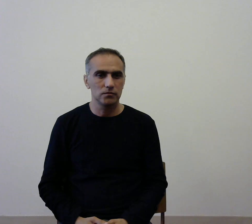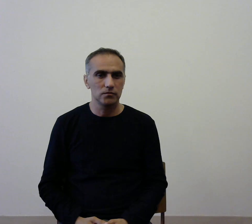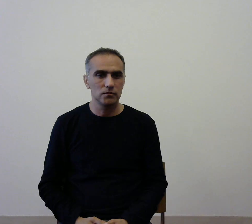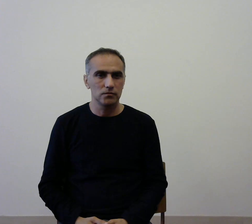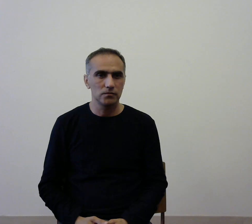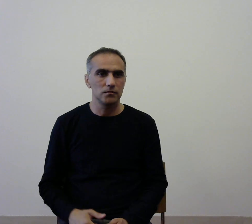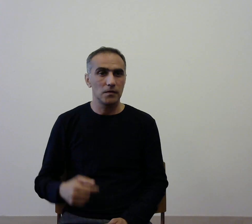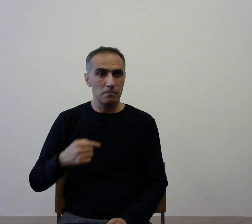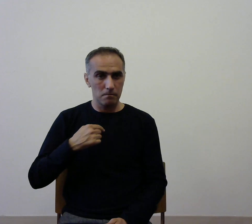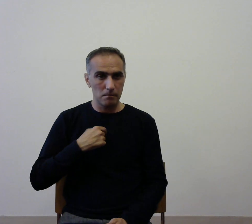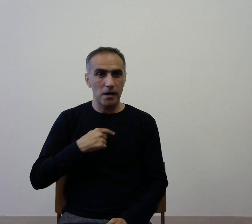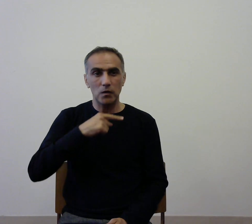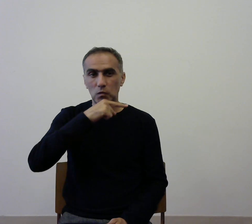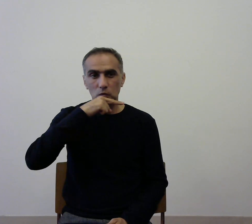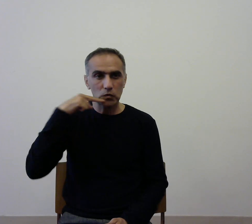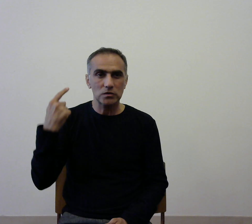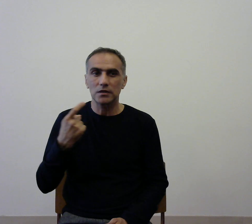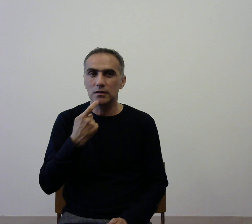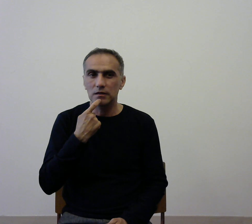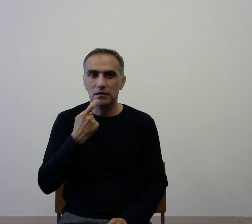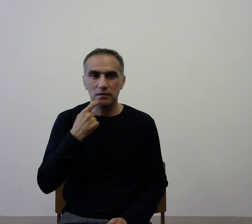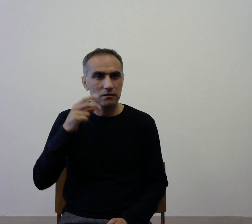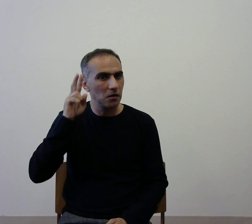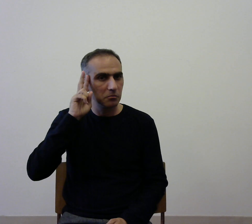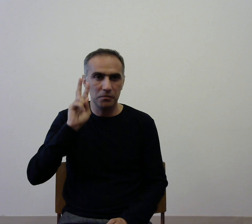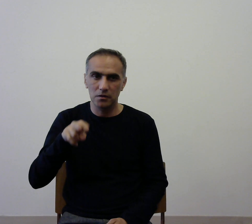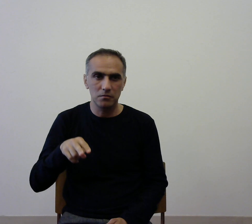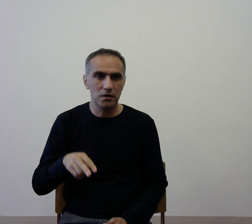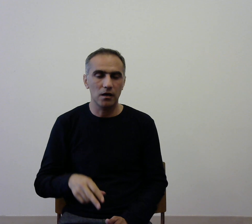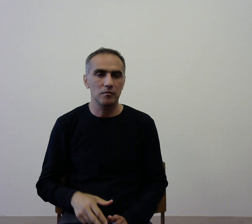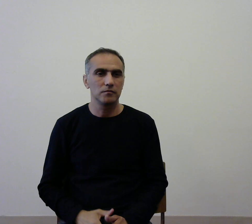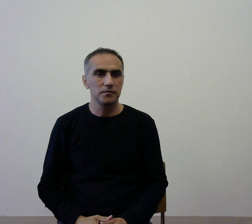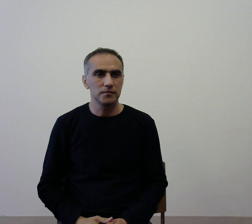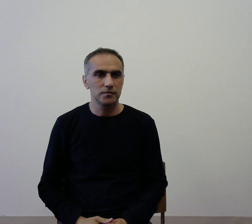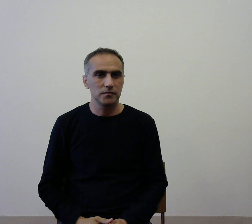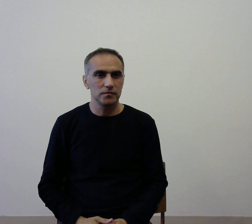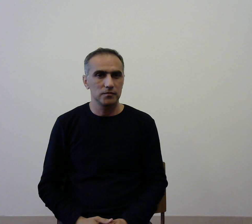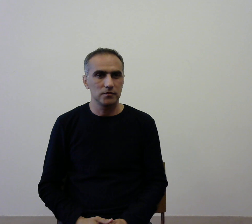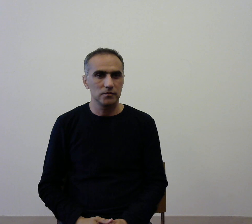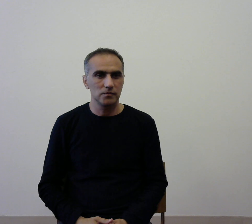Mən rus dilini bilmirəm